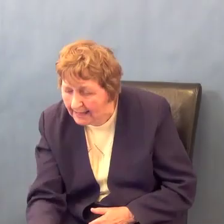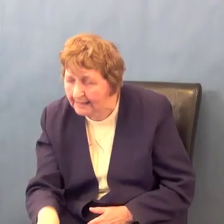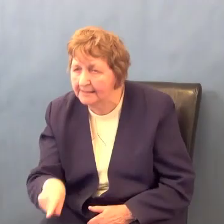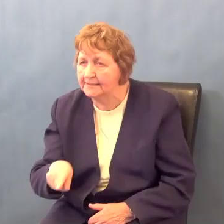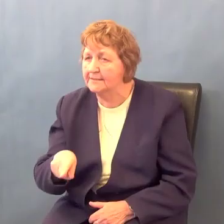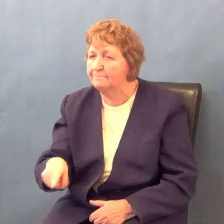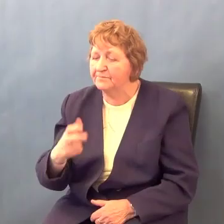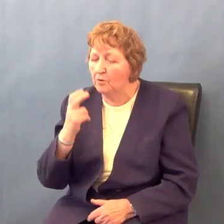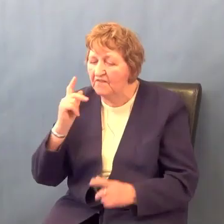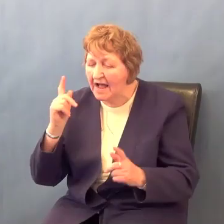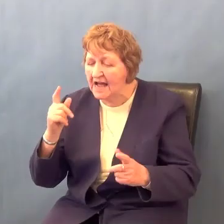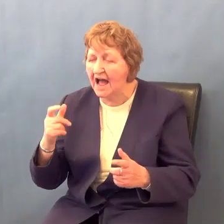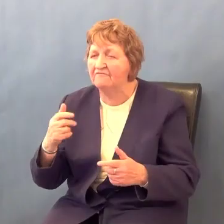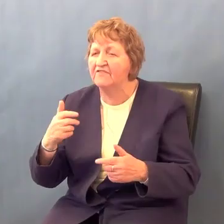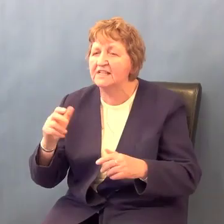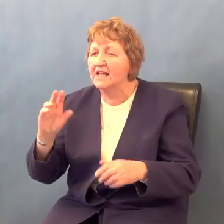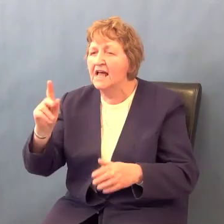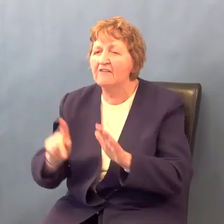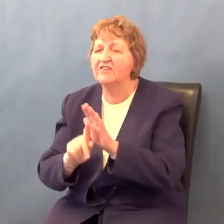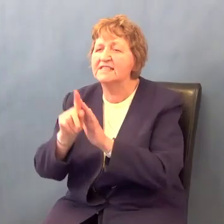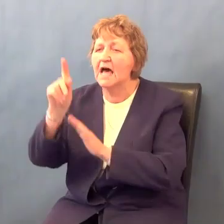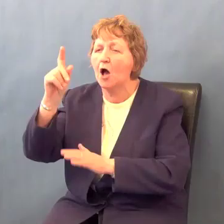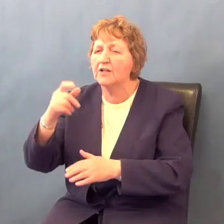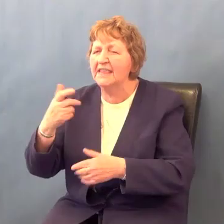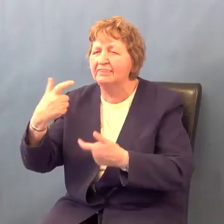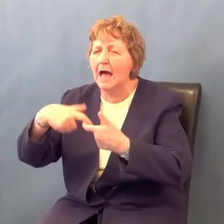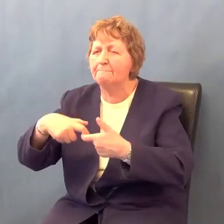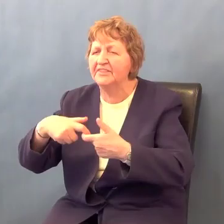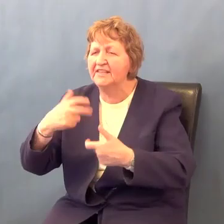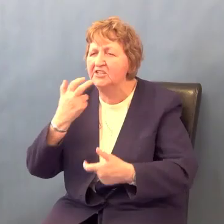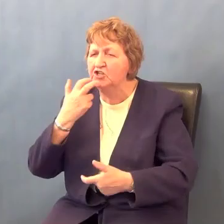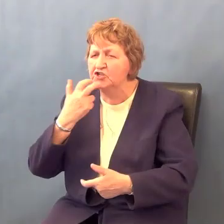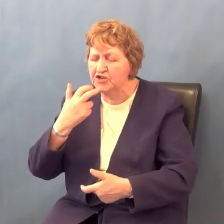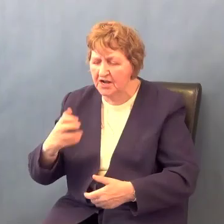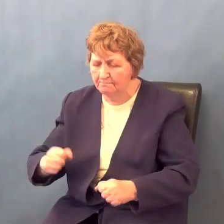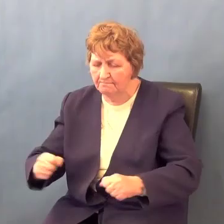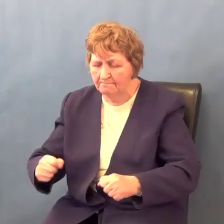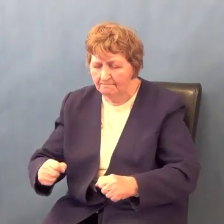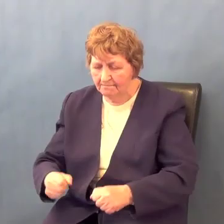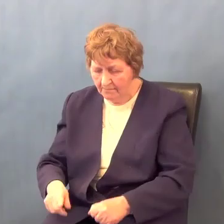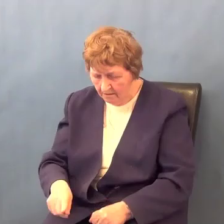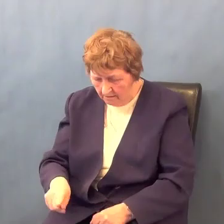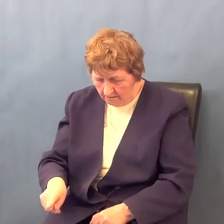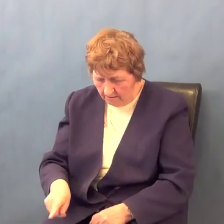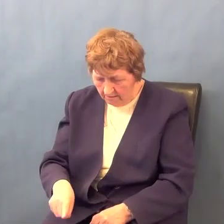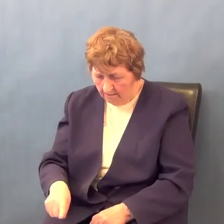Informuje, że jest wysokie napięcie, można zostać porażonym prądem.